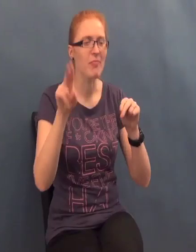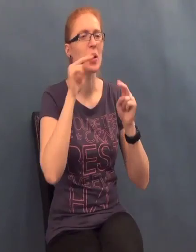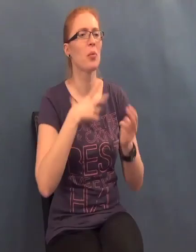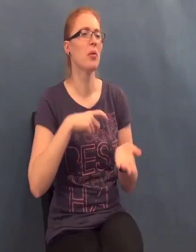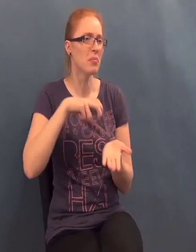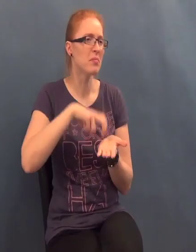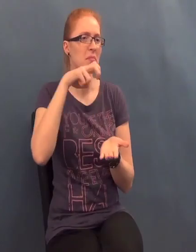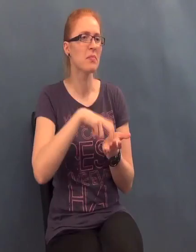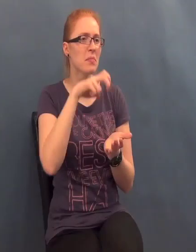Królik sobie skacze, nie zwracając na nic uwagi.